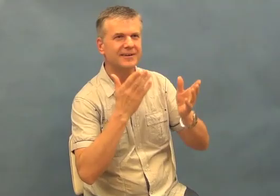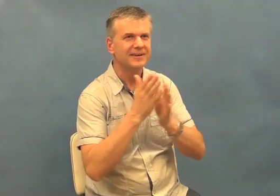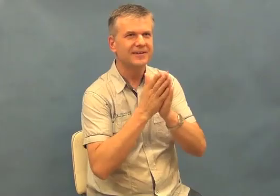Chłopiec zaciera ręce.